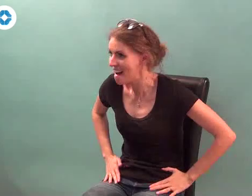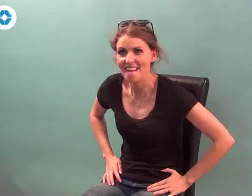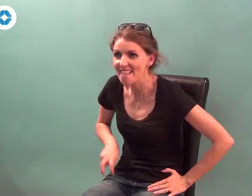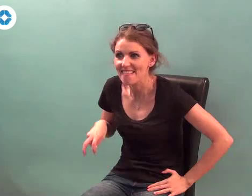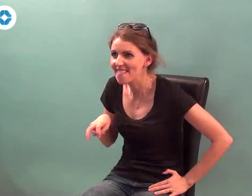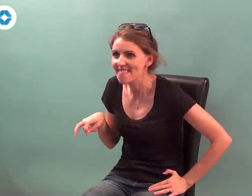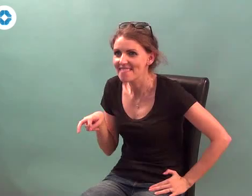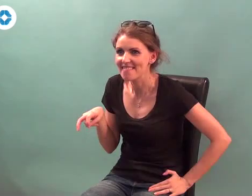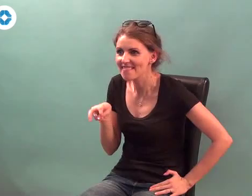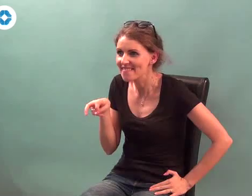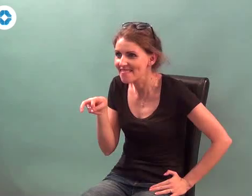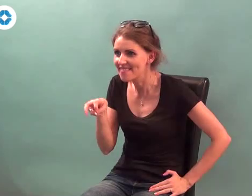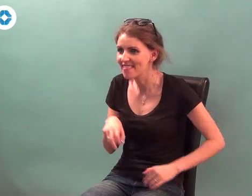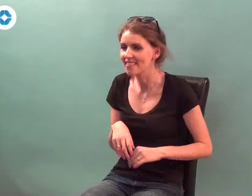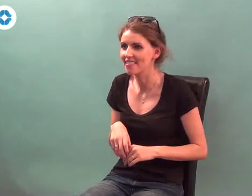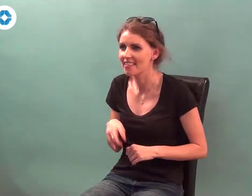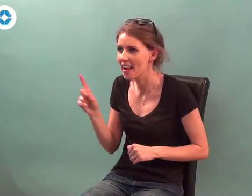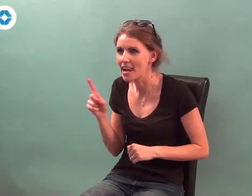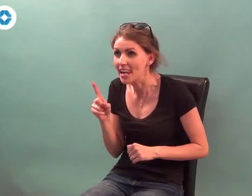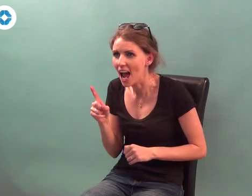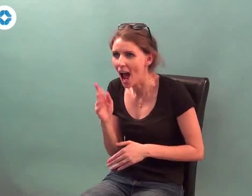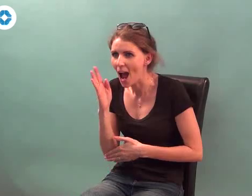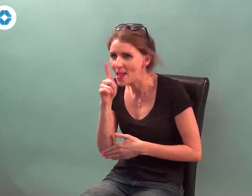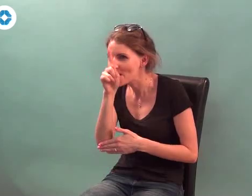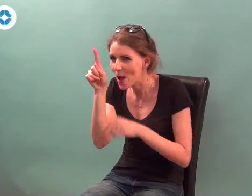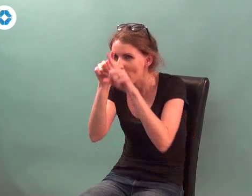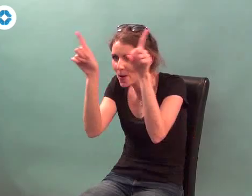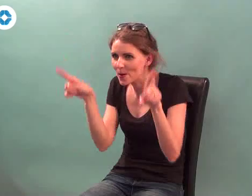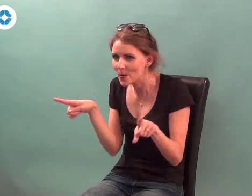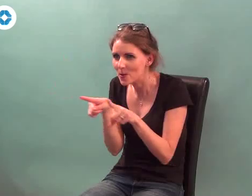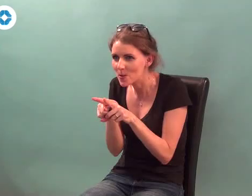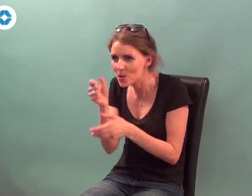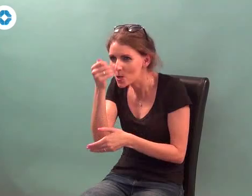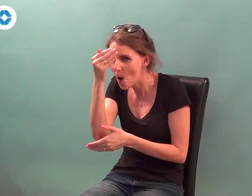Idzie, idzie i widzi okno.